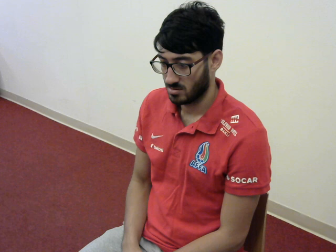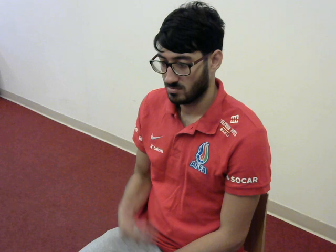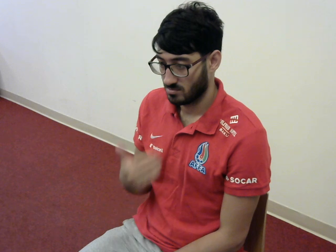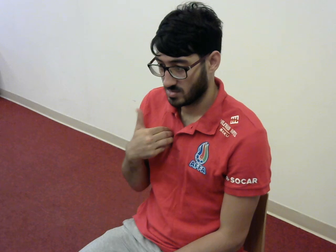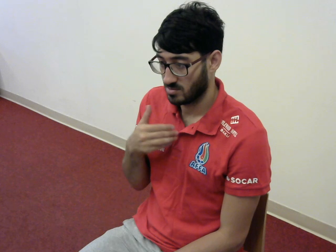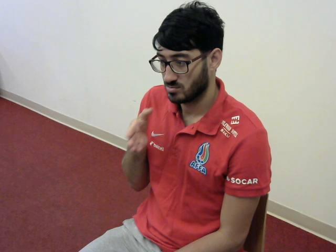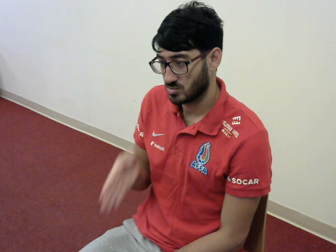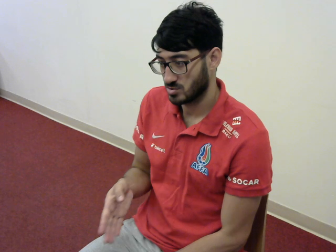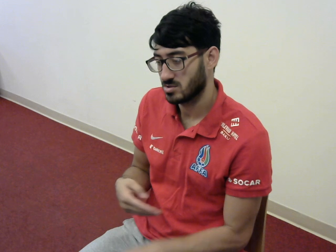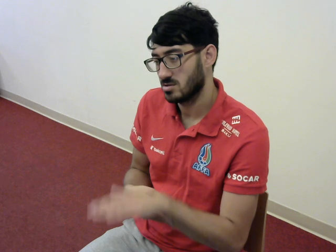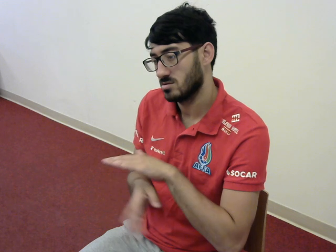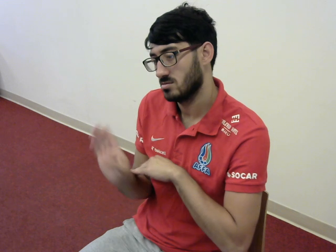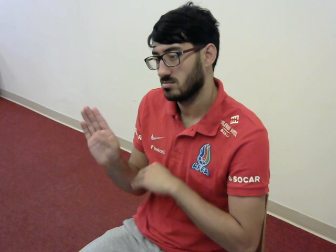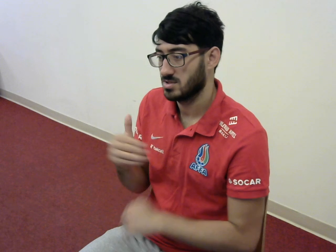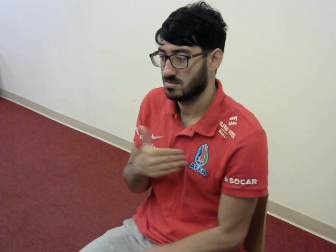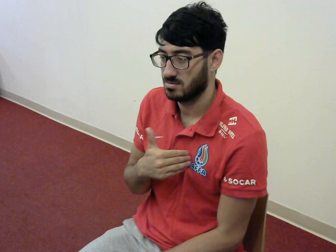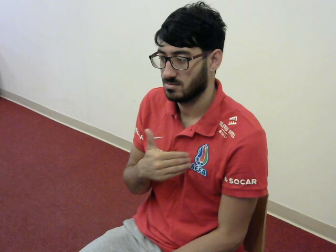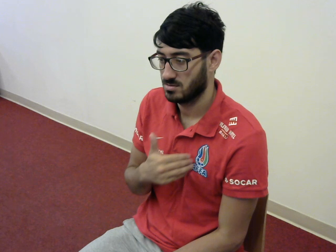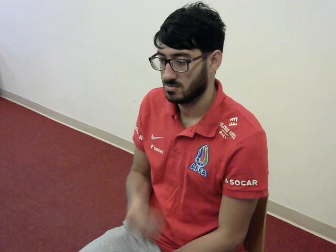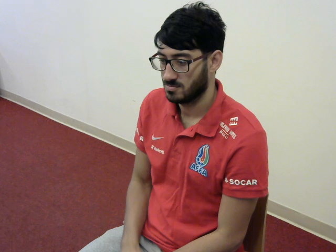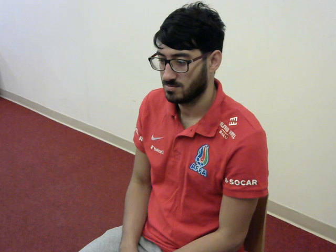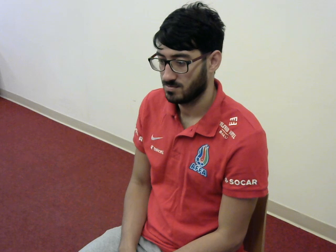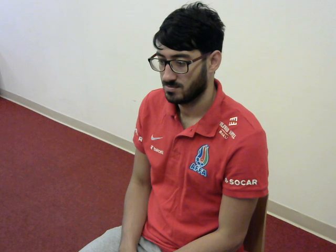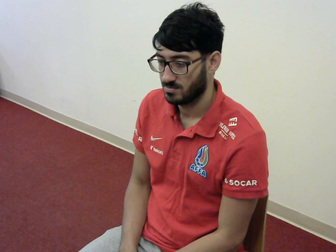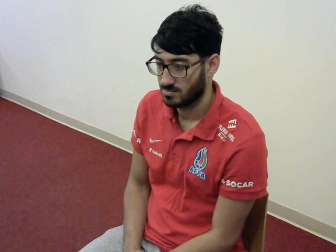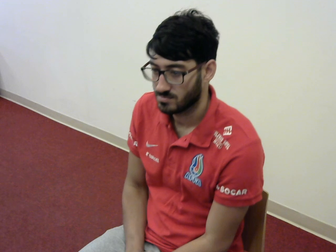Mən burdan getmək istəyirəm